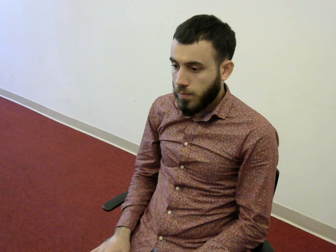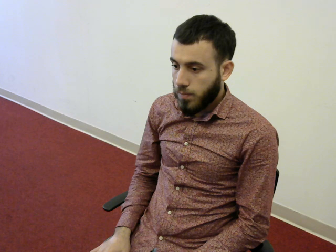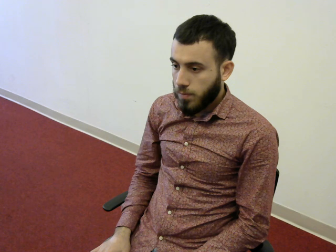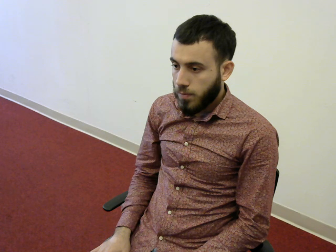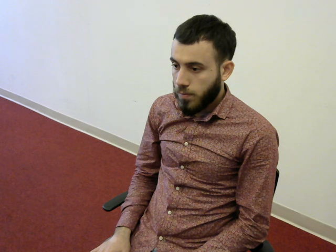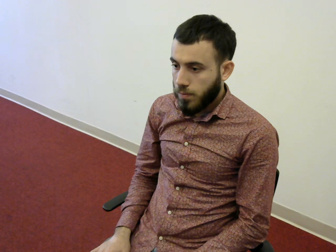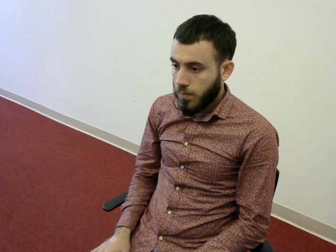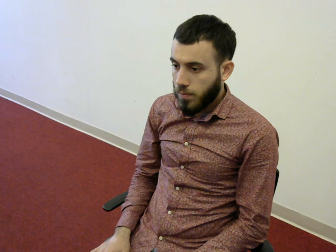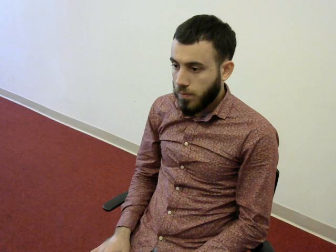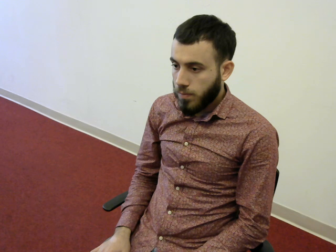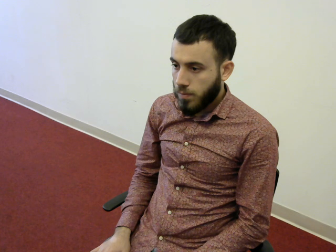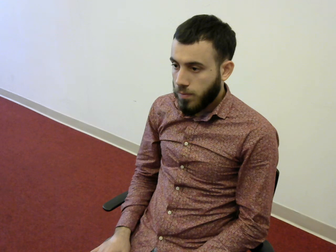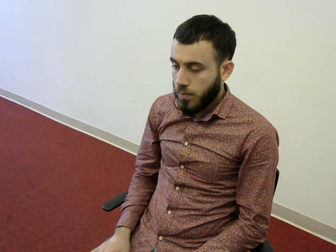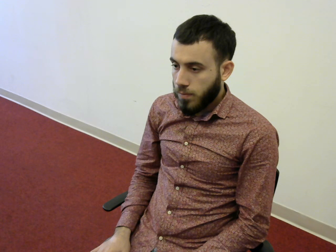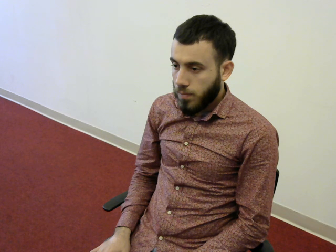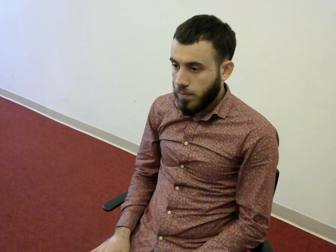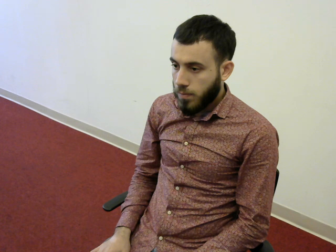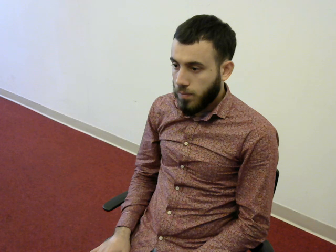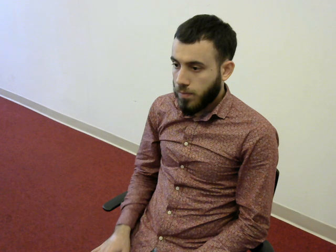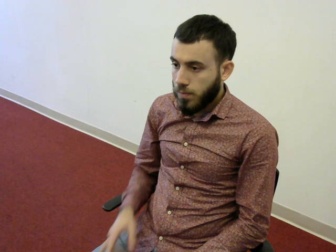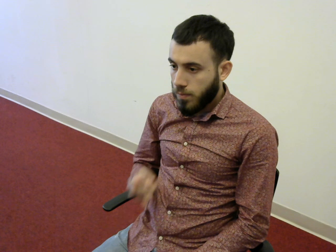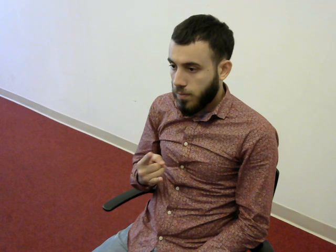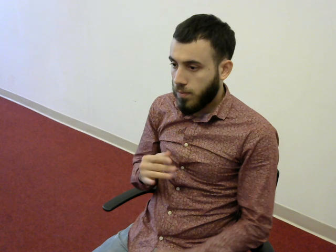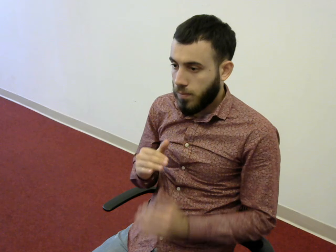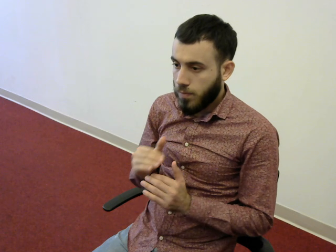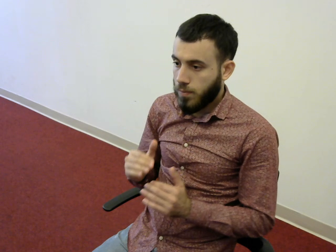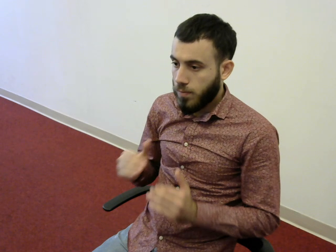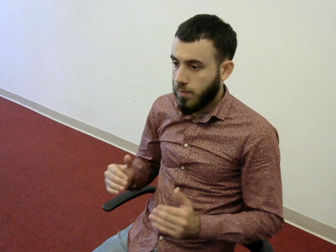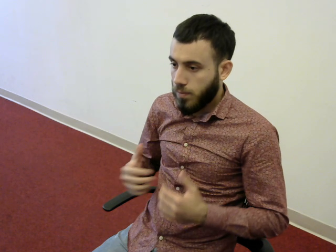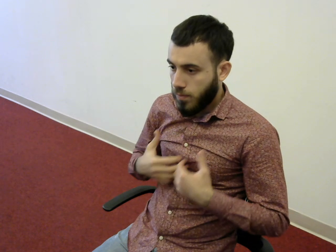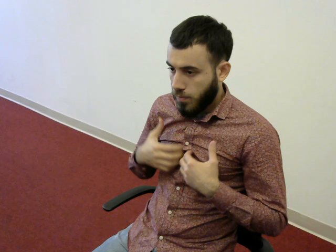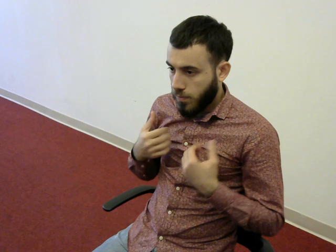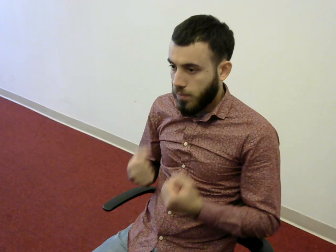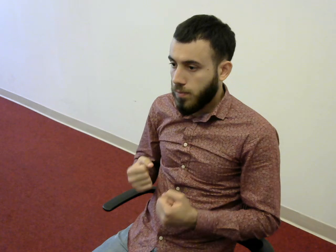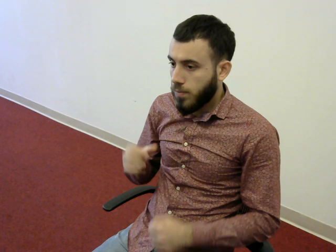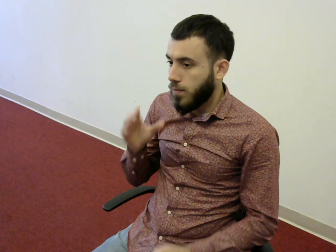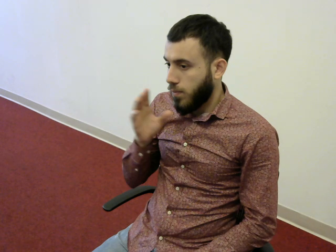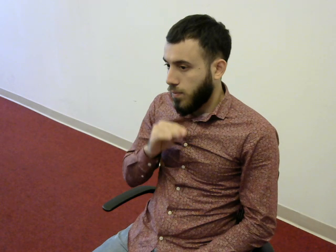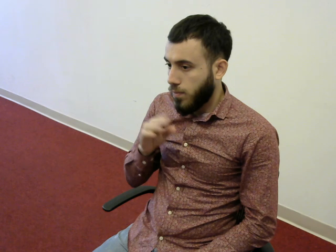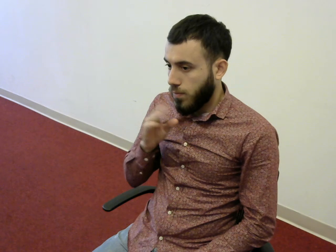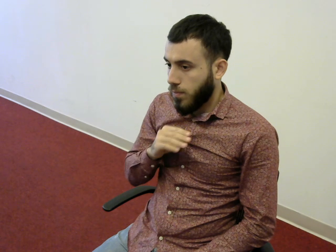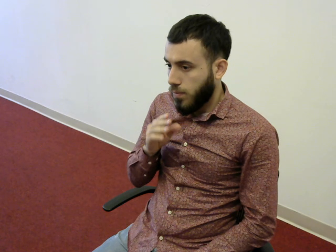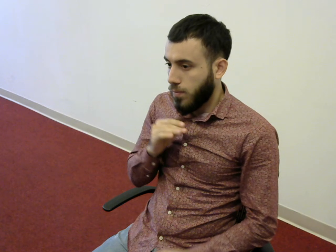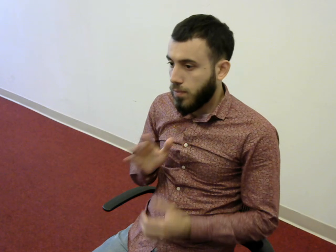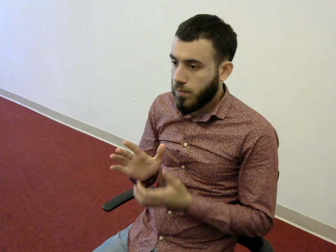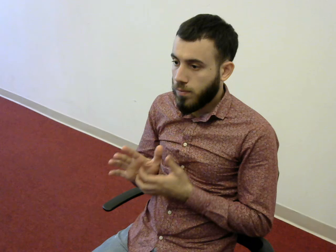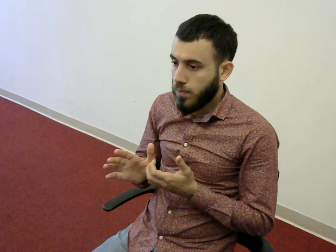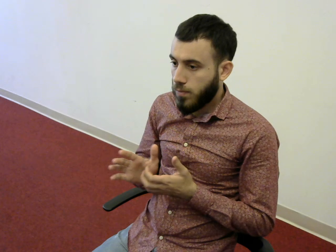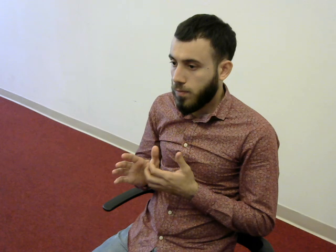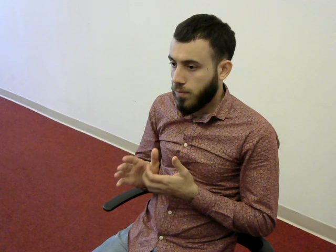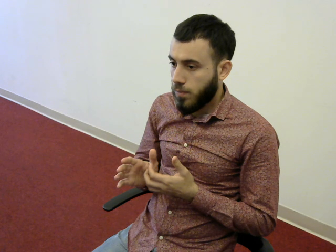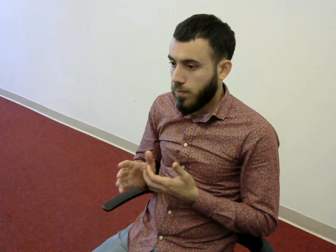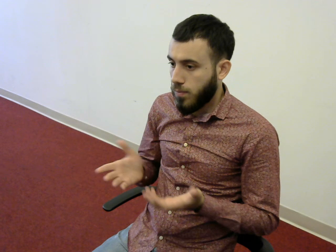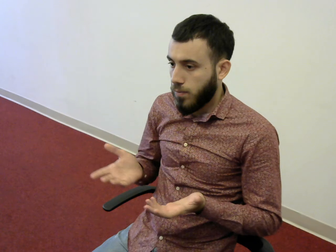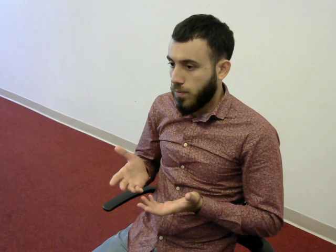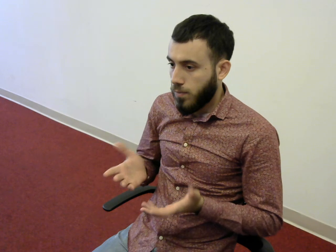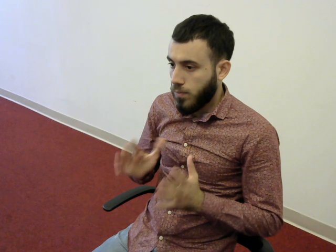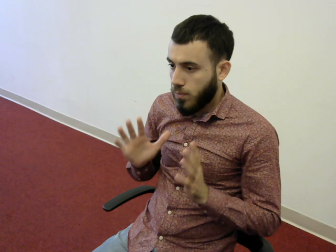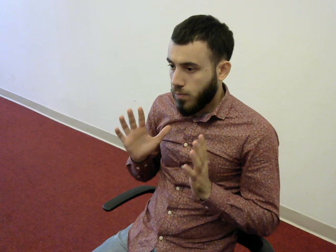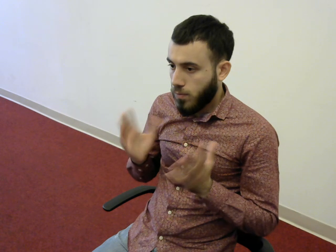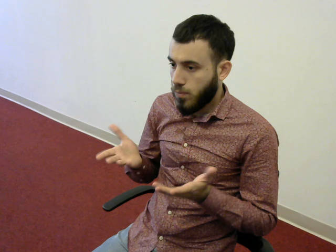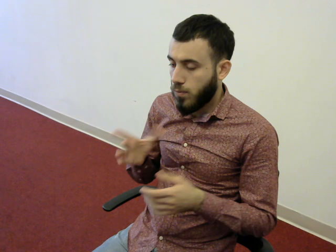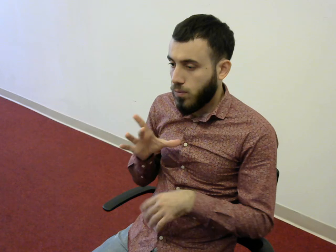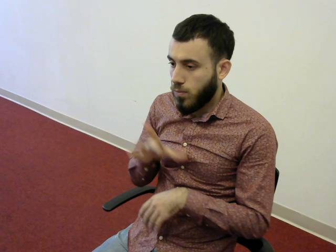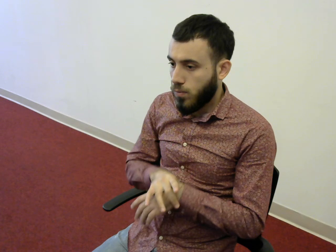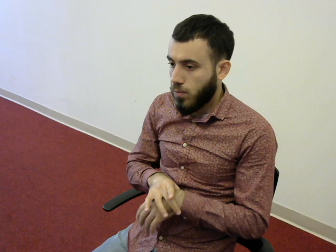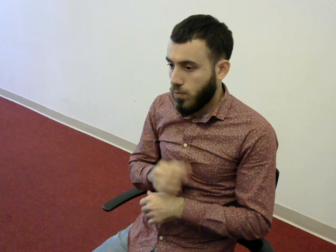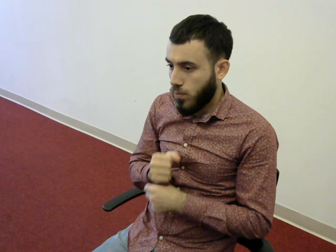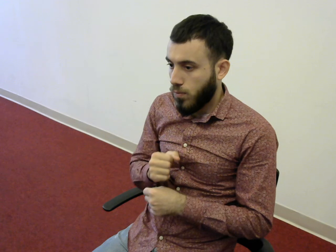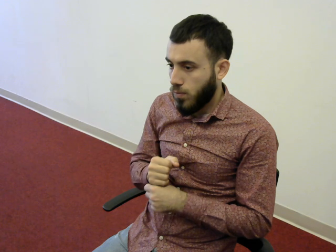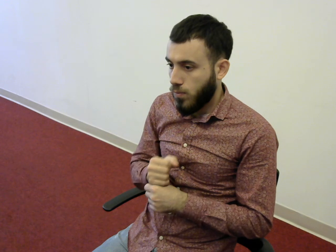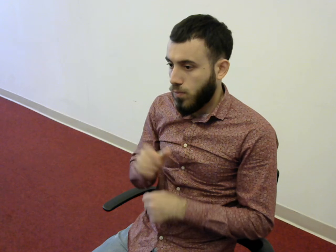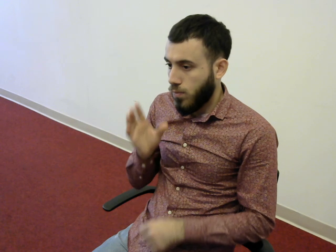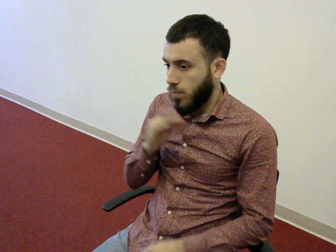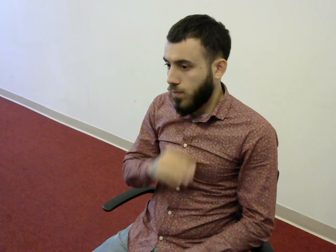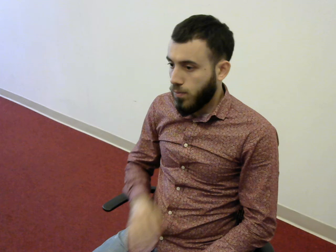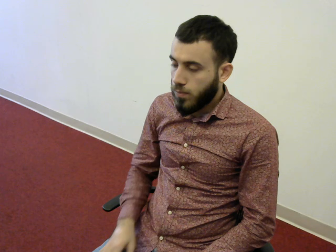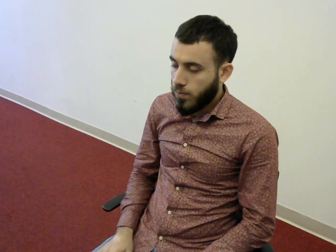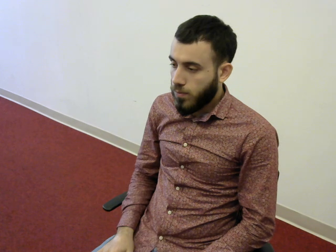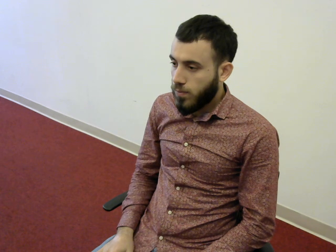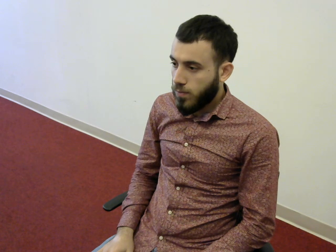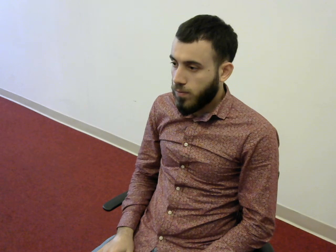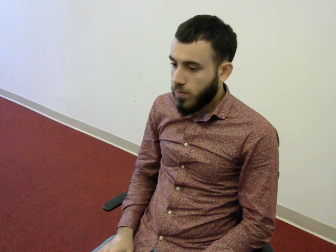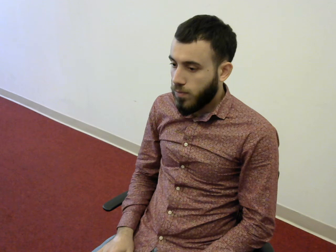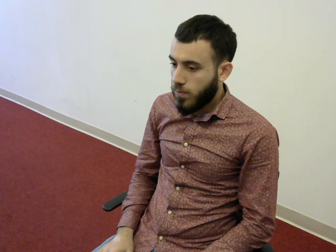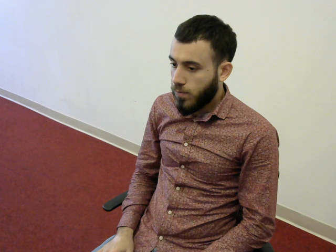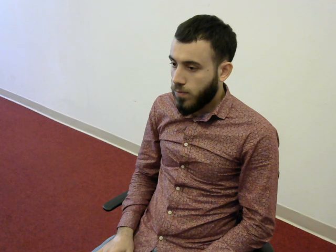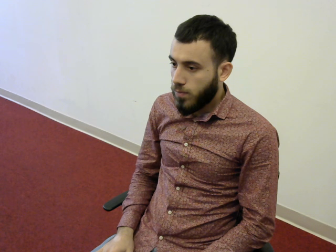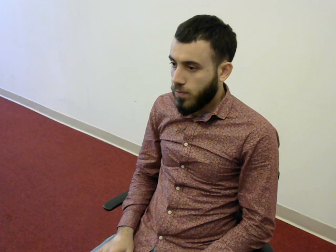Uşaqların sağlamlıq imkanlarının məhdudluğu hansı hallarda müəyyən edilir?